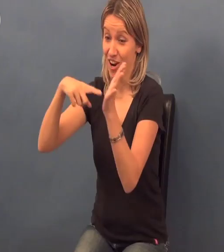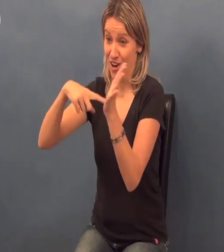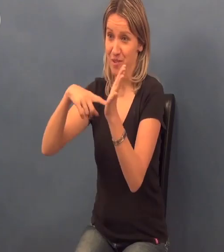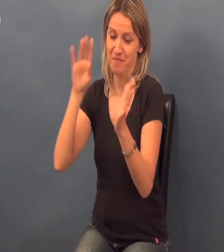Aha.